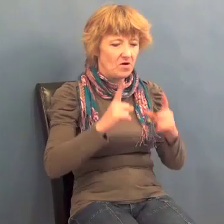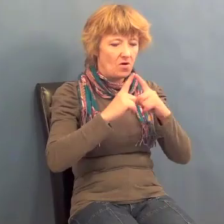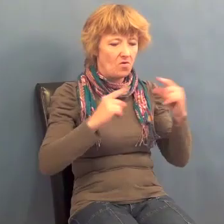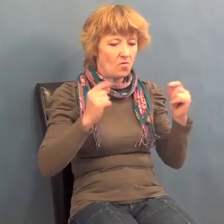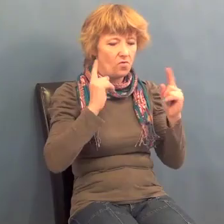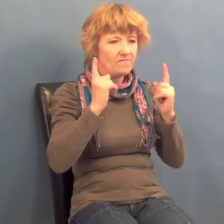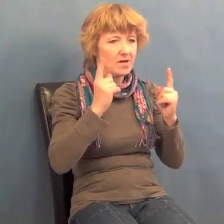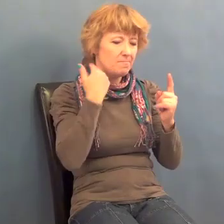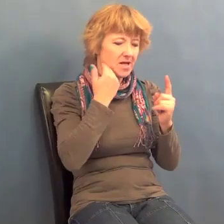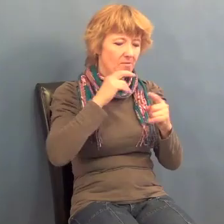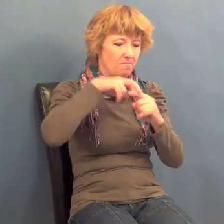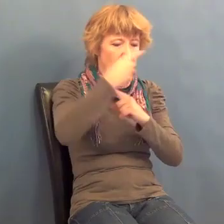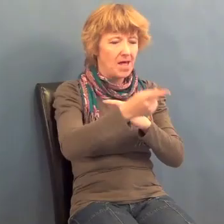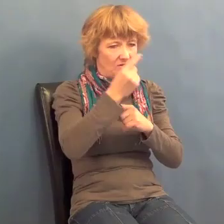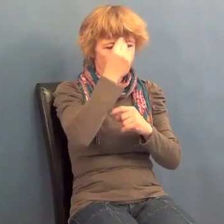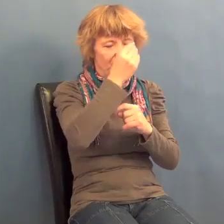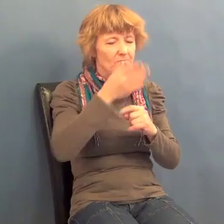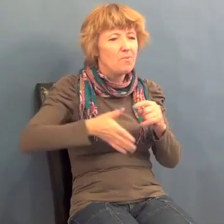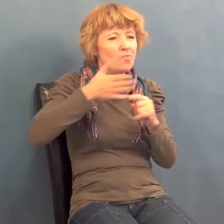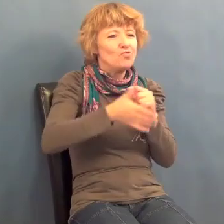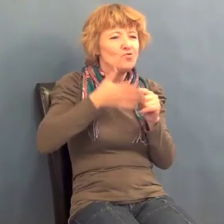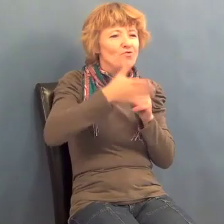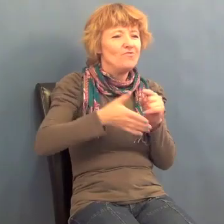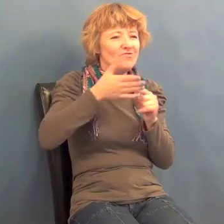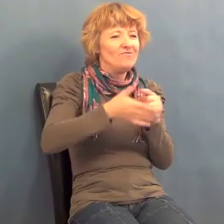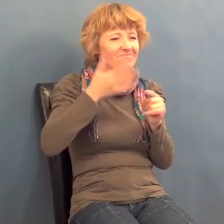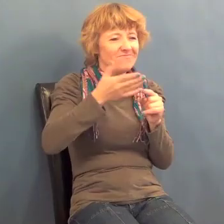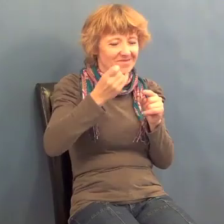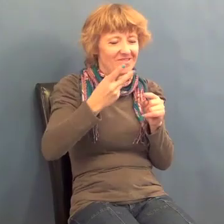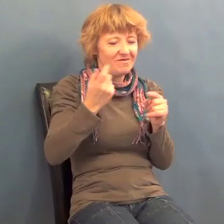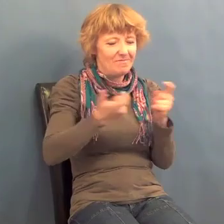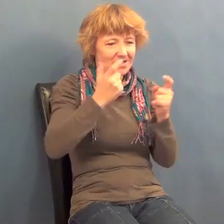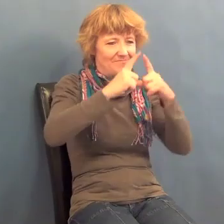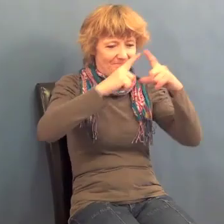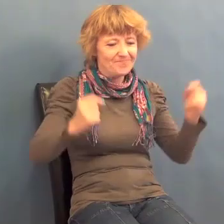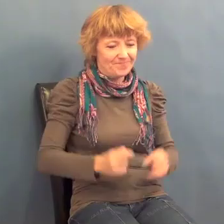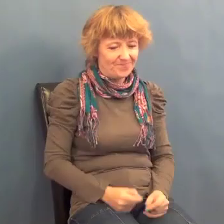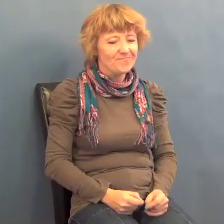Trójkąt informuje, że jak ktoś jest pijany, to może spaść z peronu za tory i będzie wtedy już niebezpiecznie.